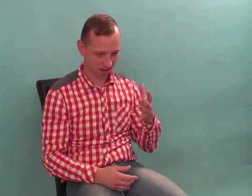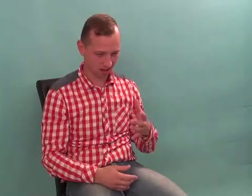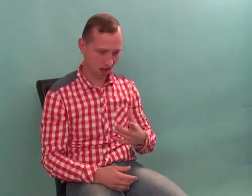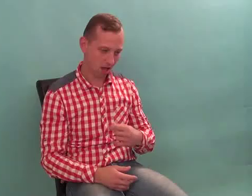Aha.